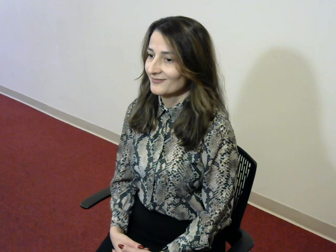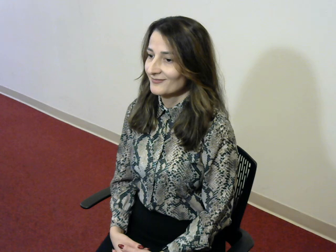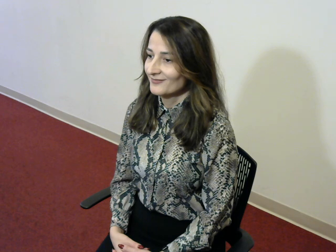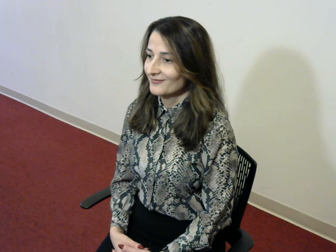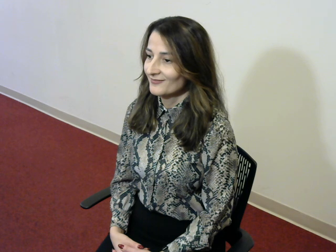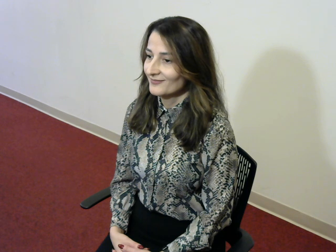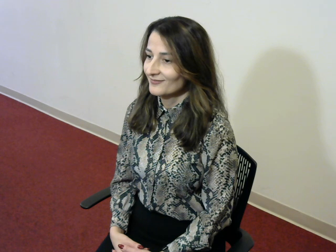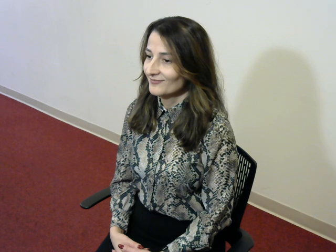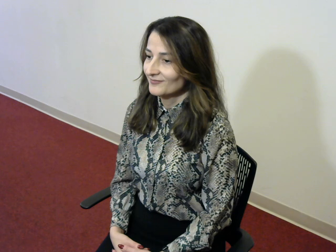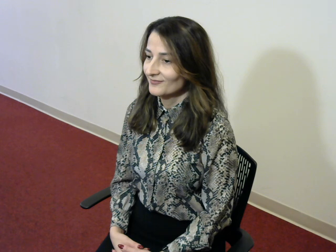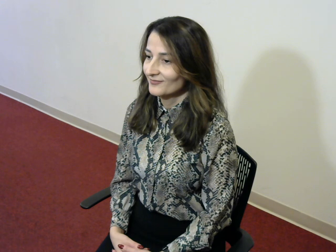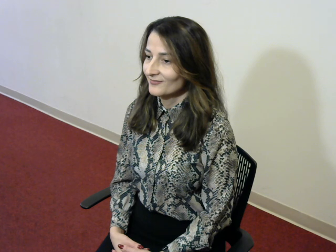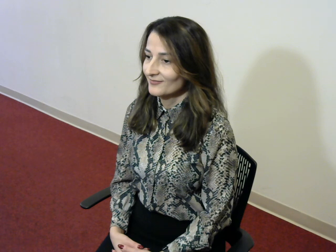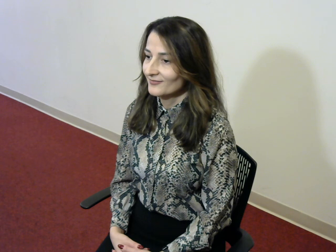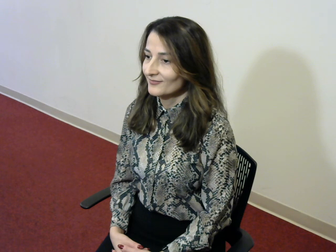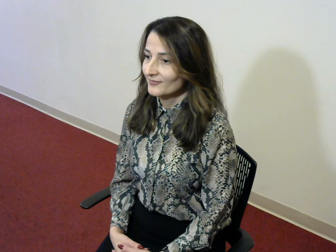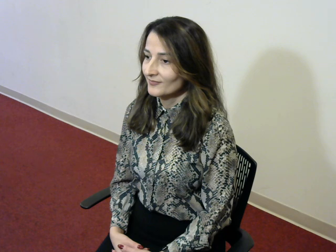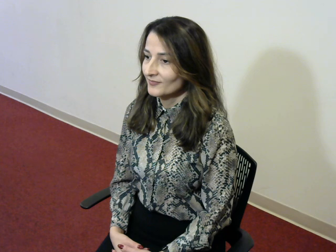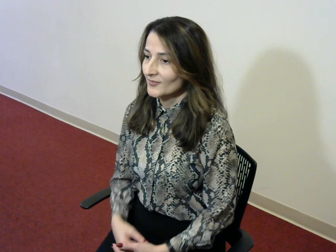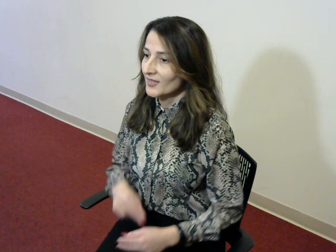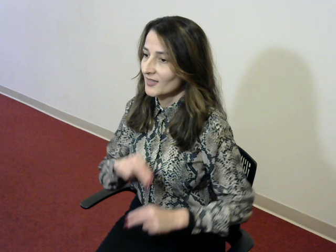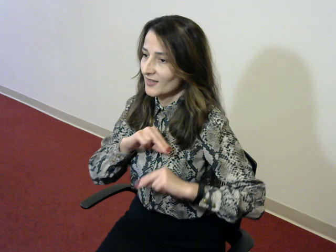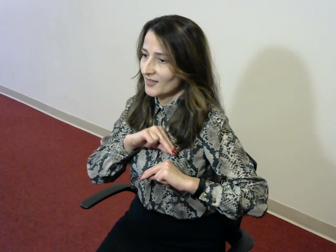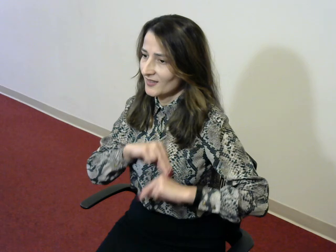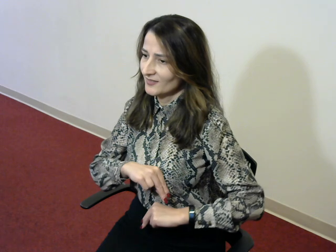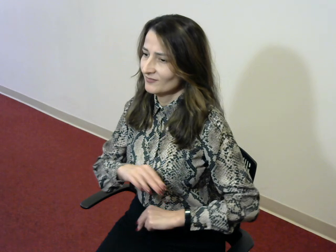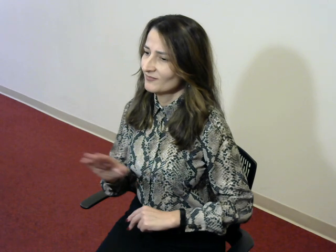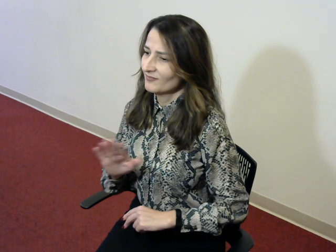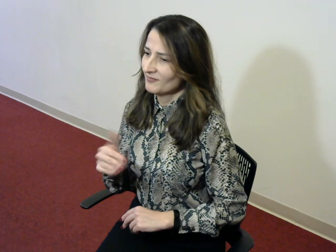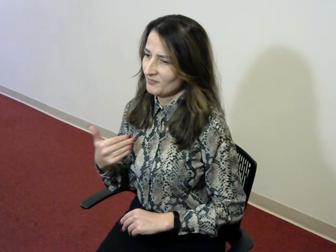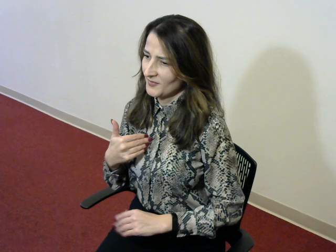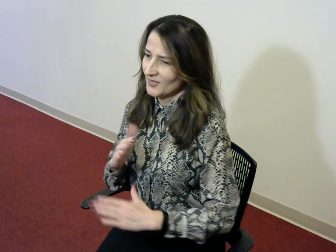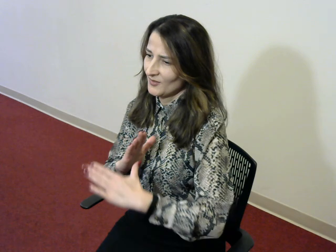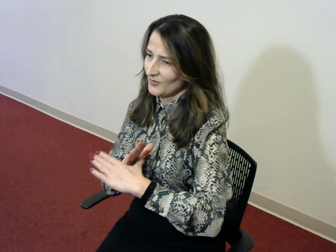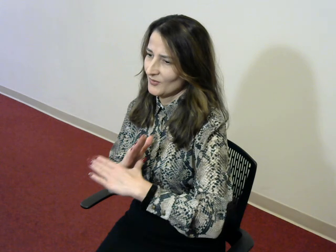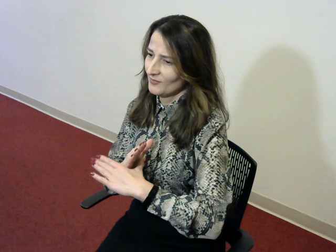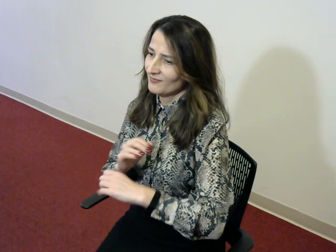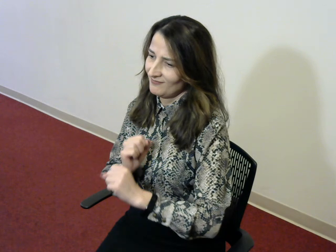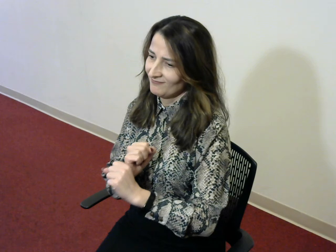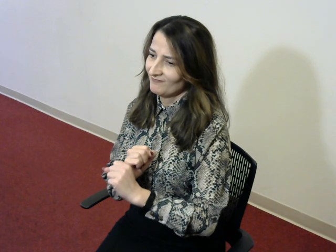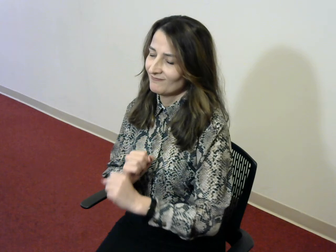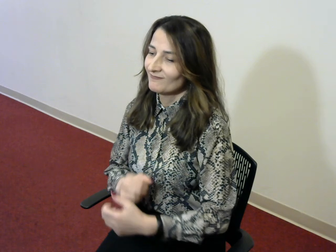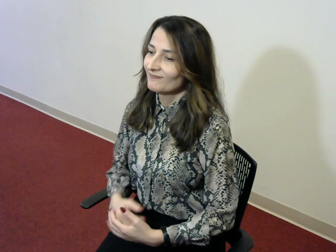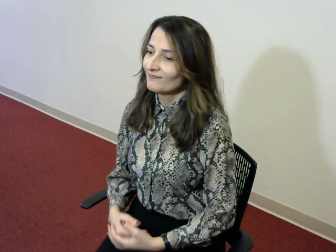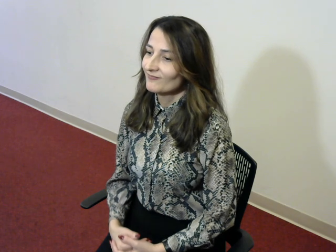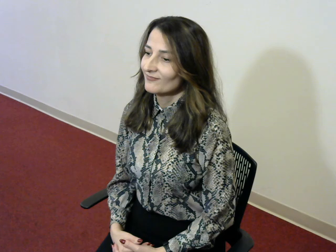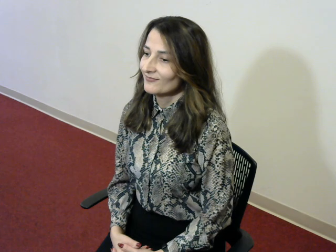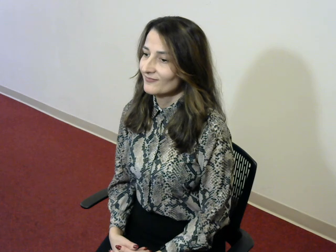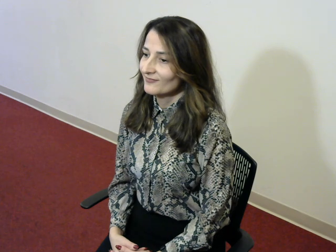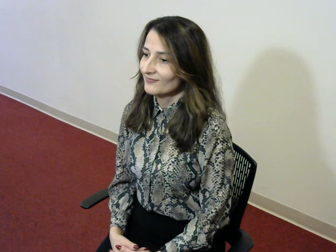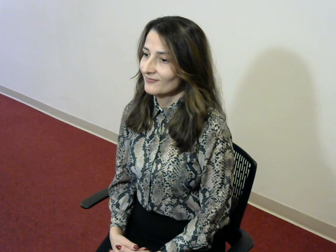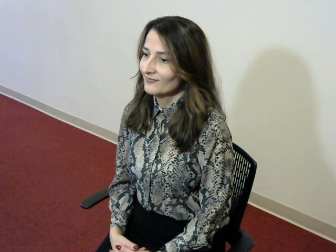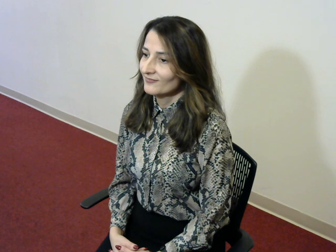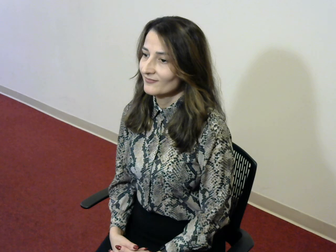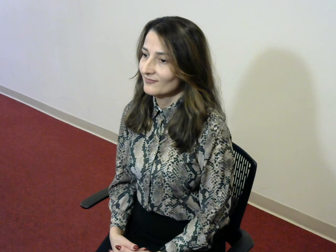Zəhmət olmasa, mənə kömək edin